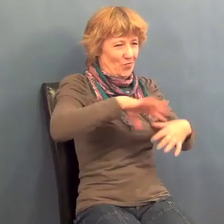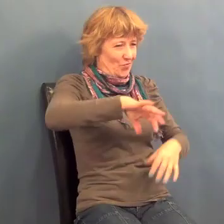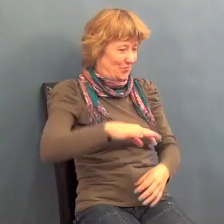Królik je zabrał.